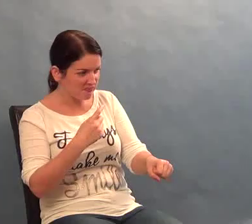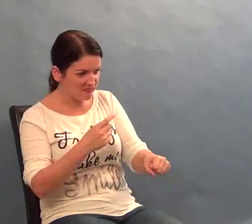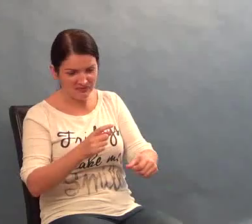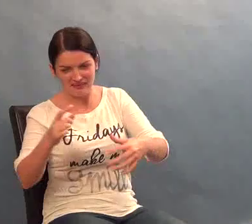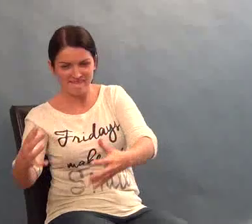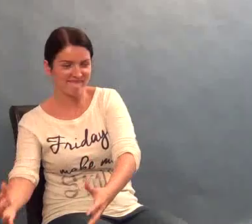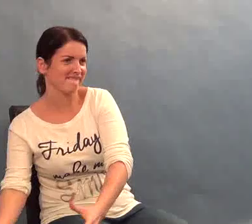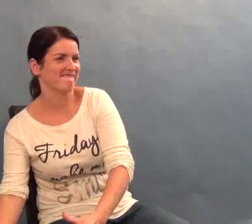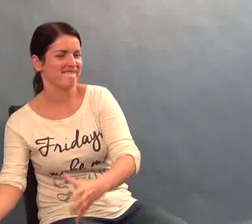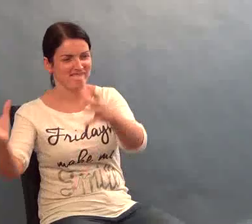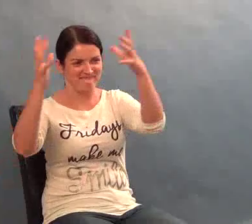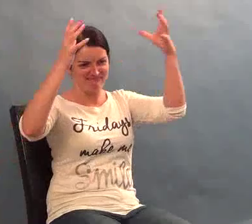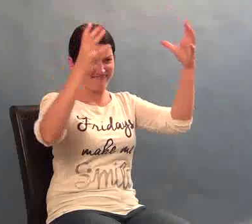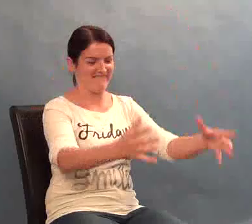Bierze jeden kosz i stawia na rowerze.